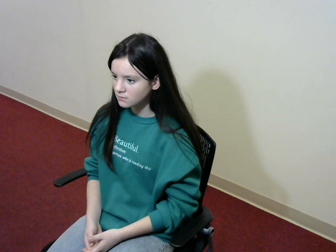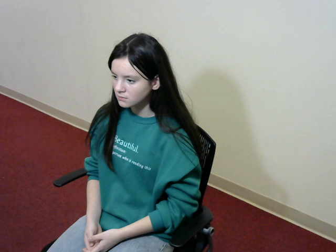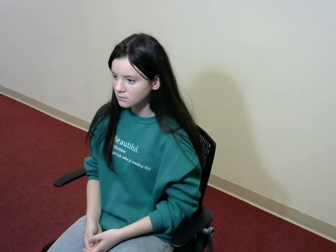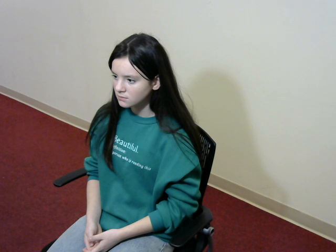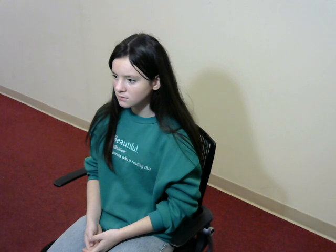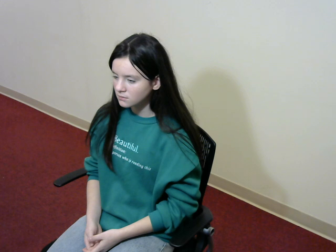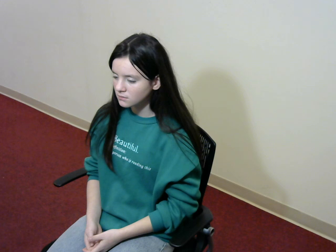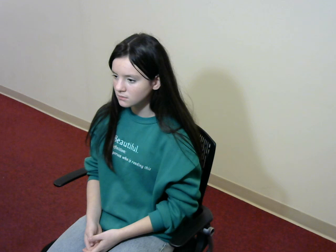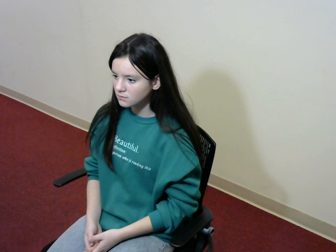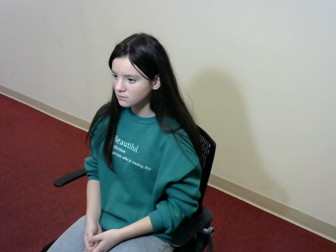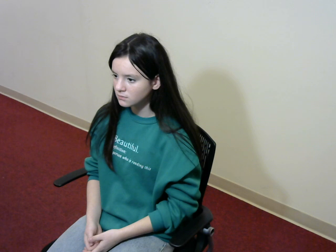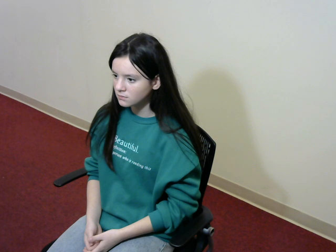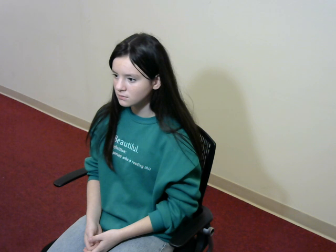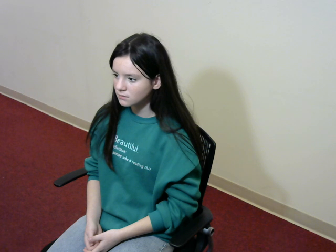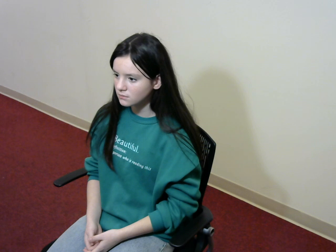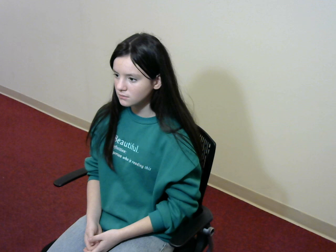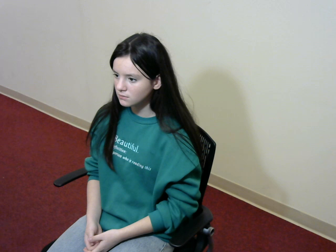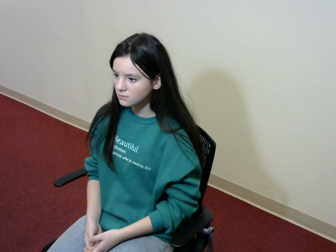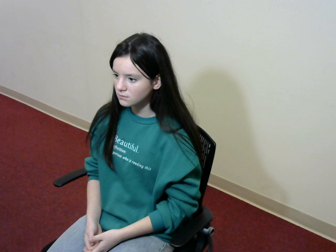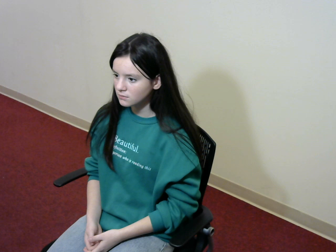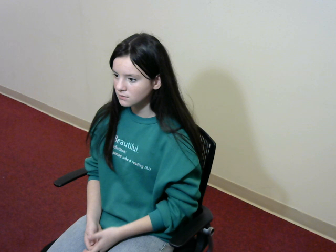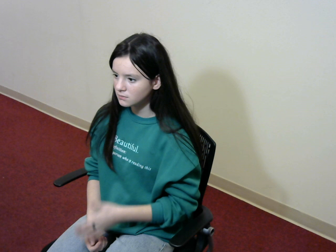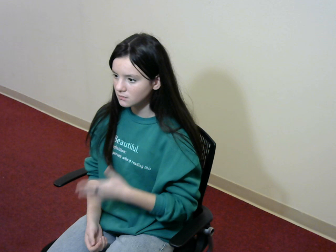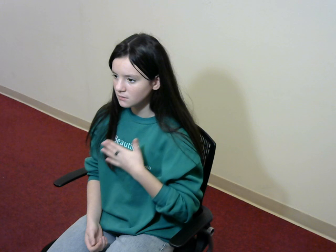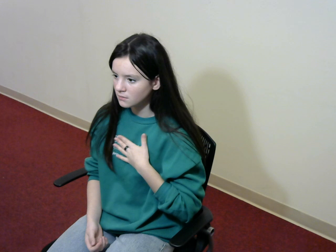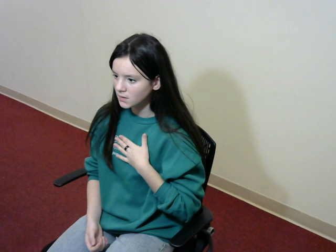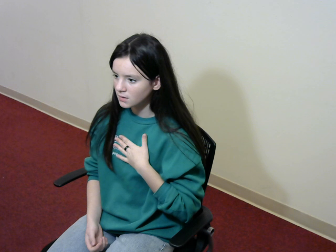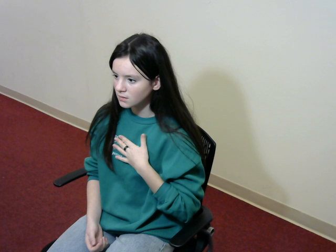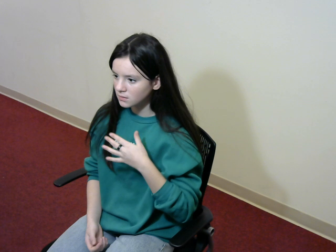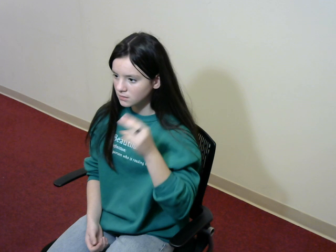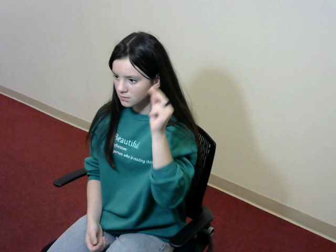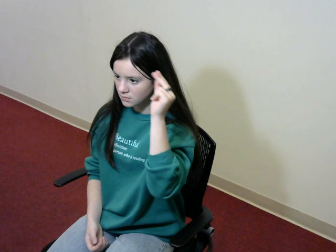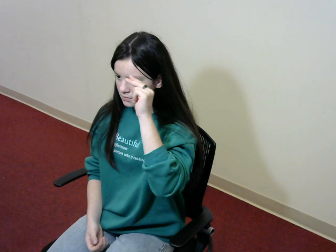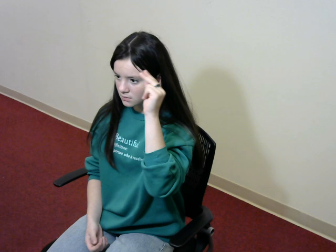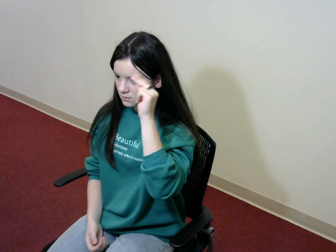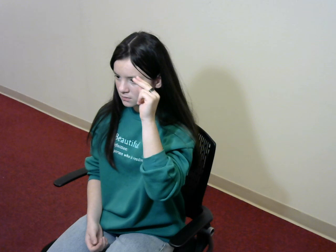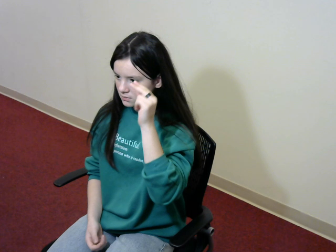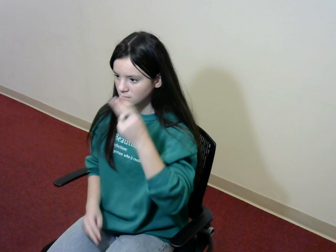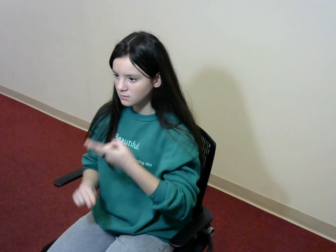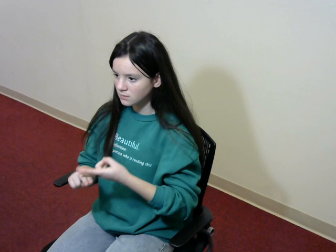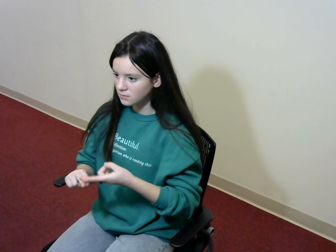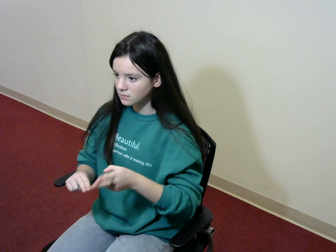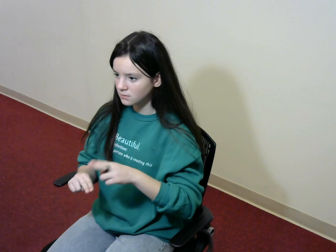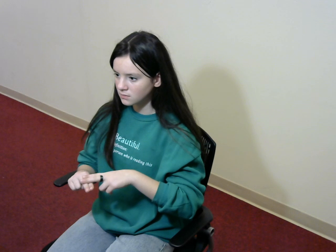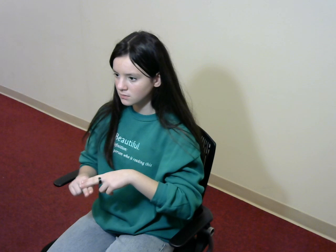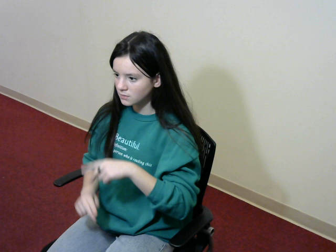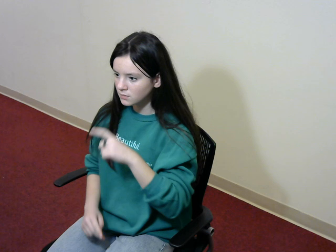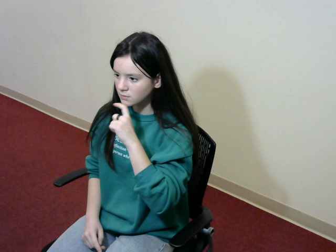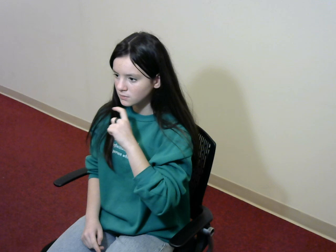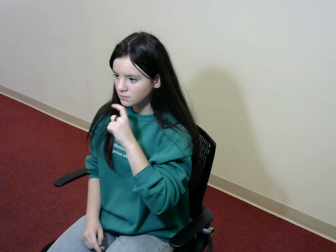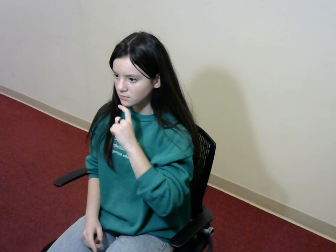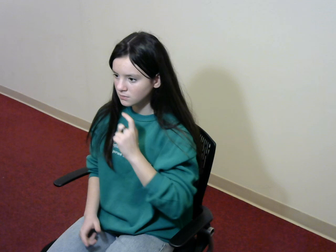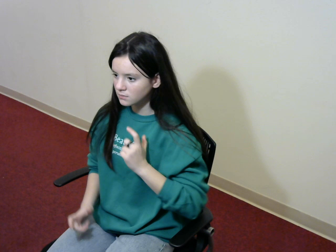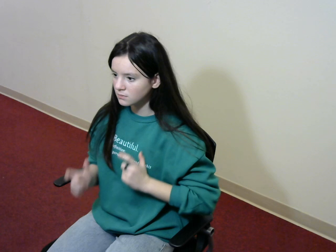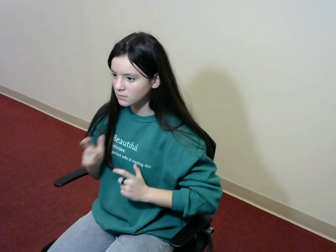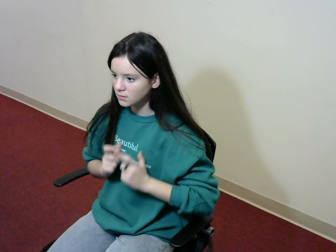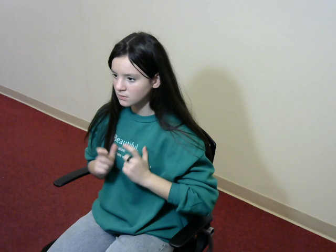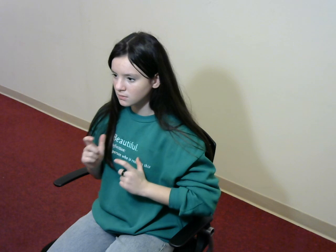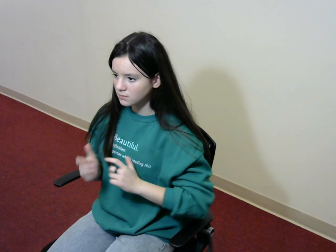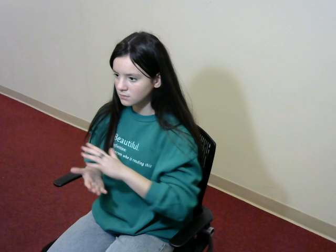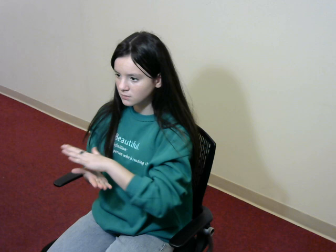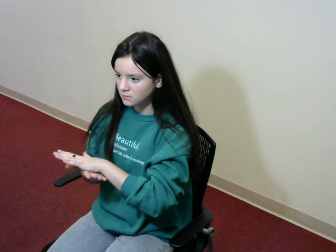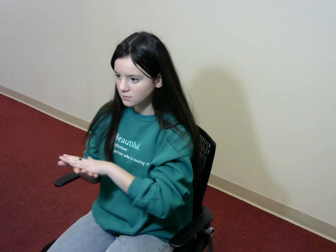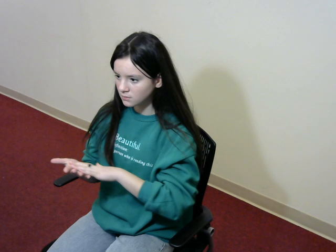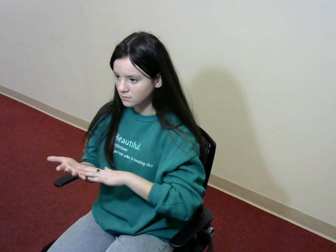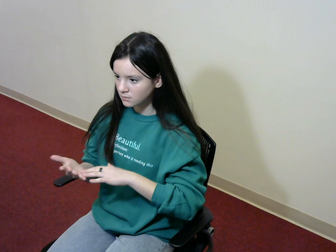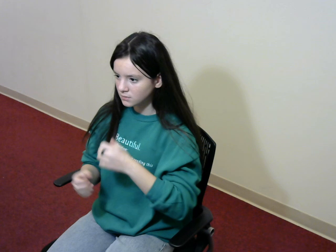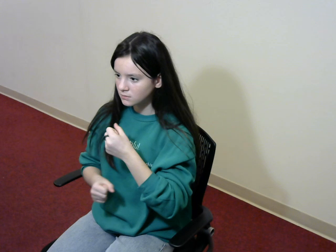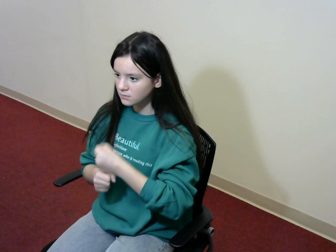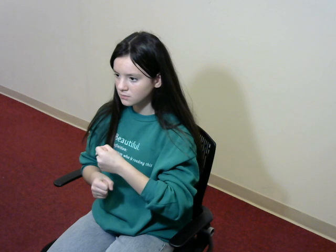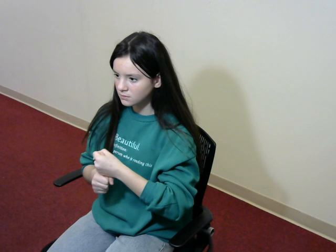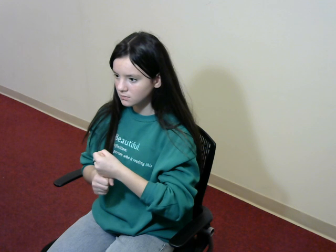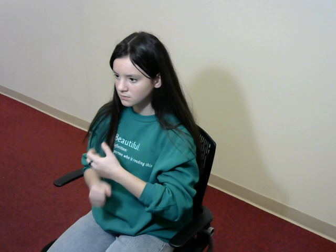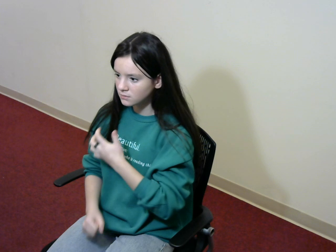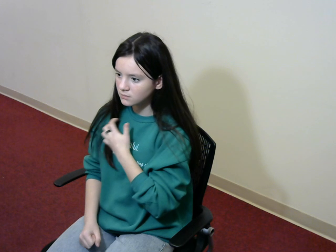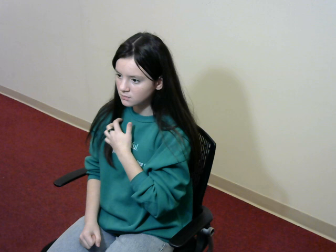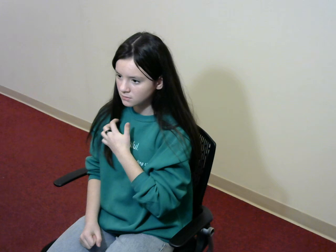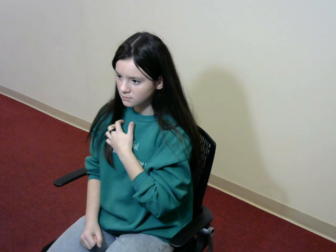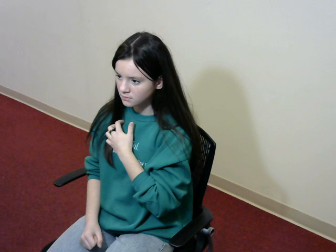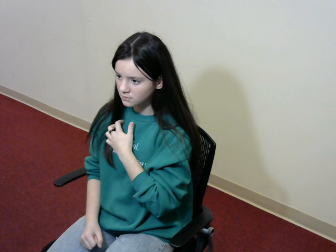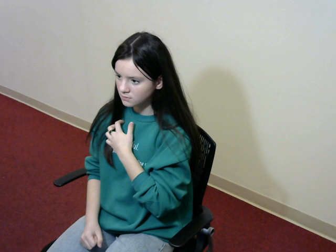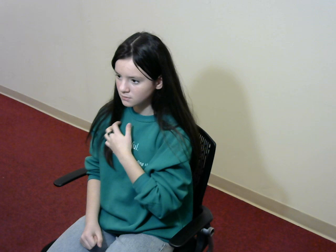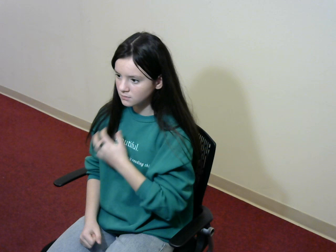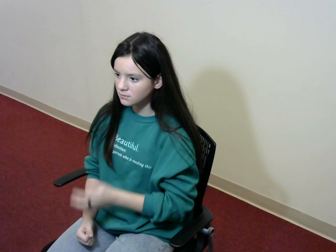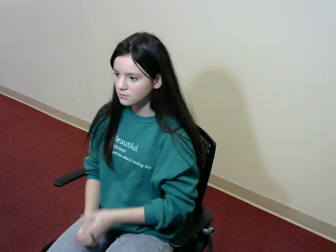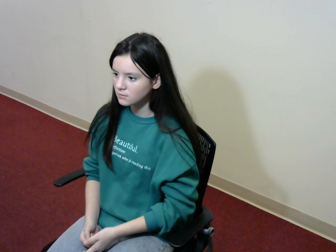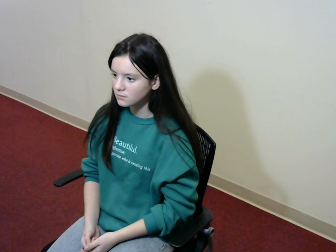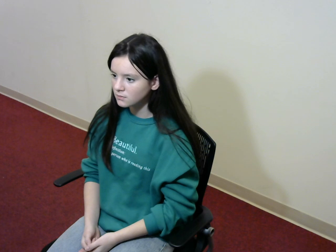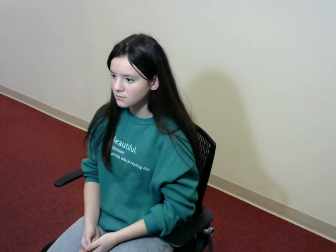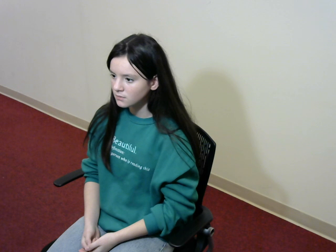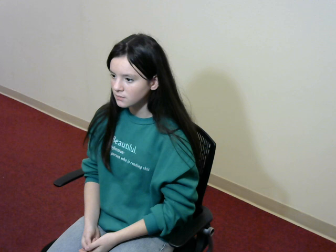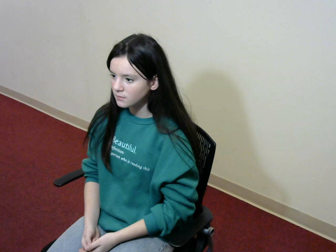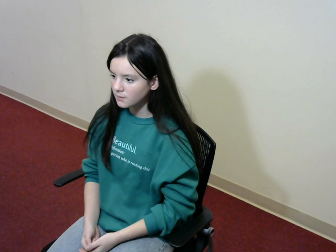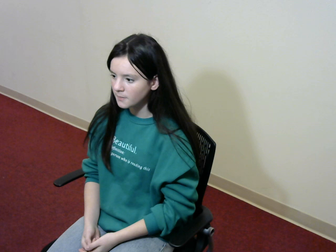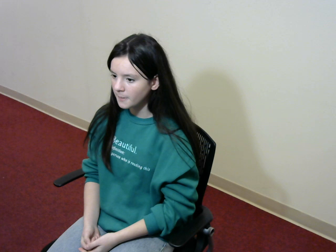Mən təhsilimi bu universitetdə davam etmək istəyirəm